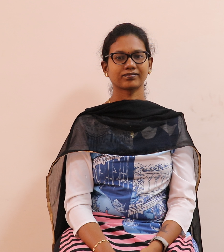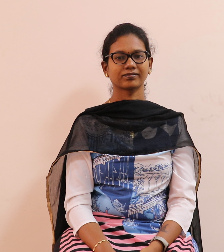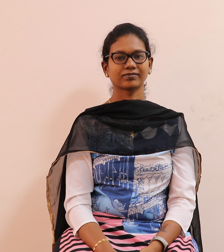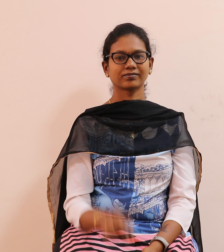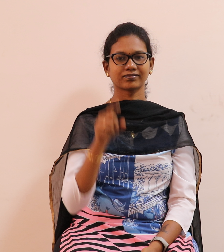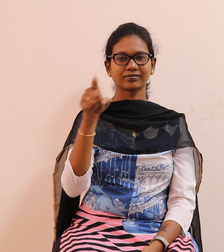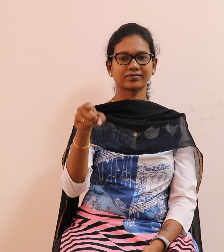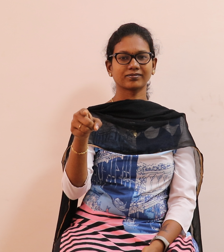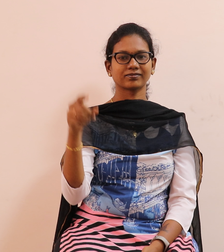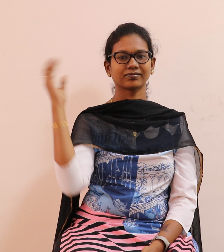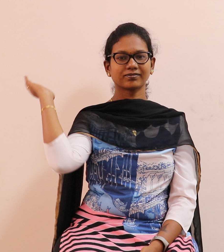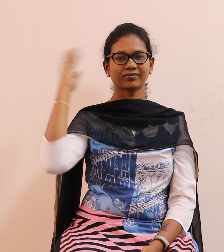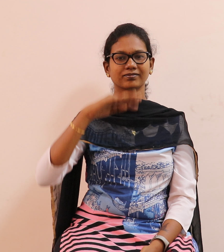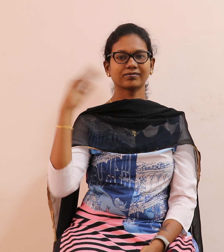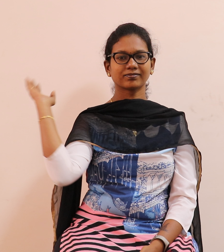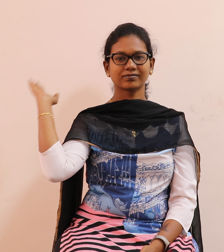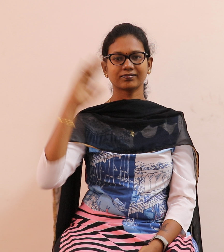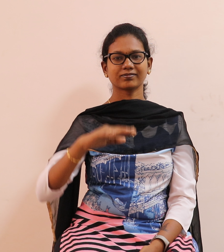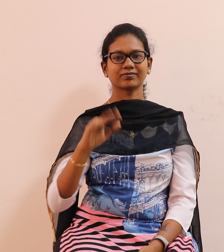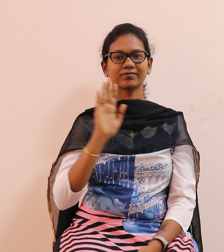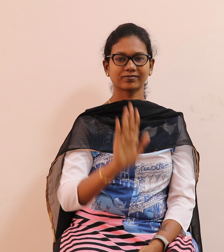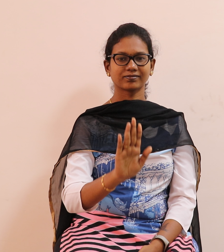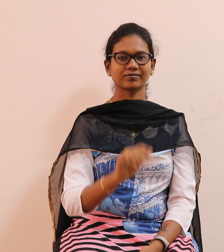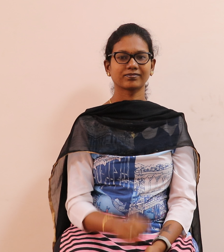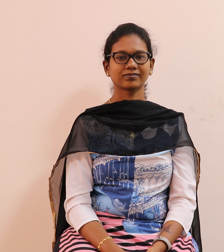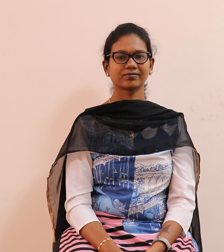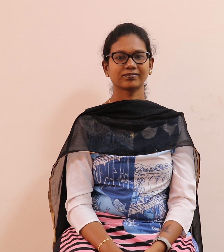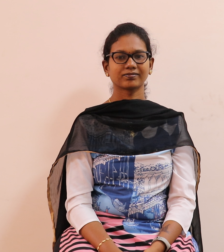he is on the way